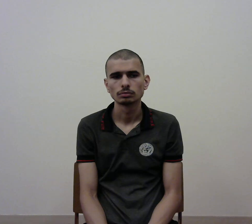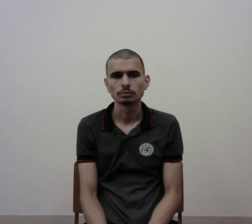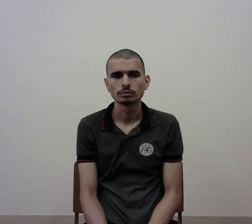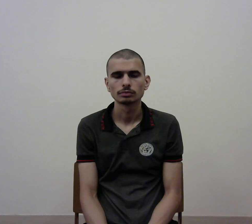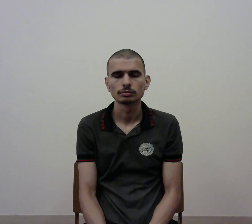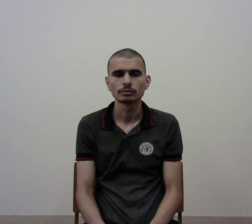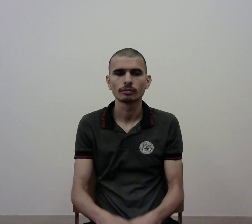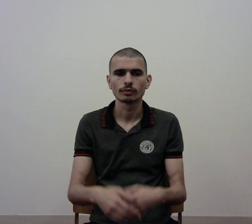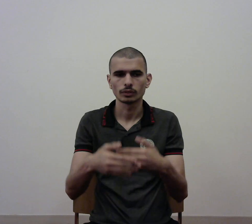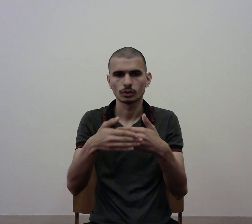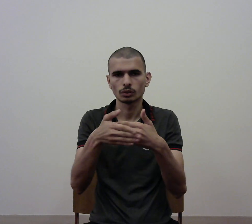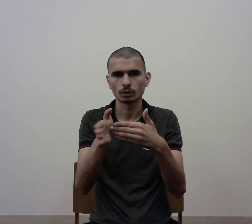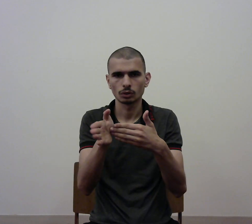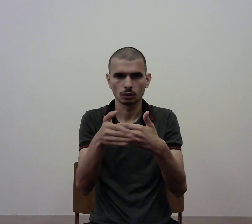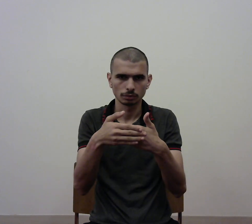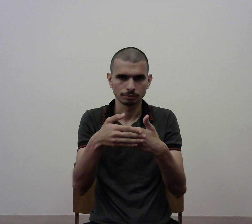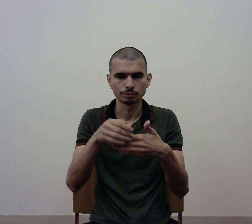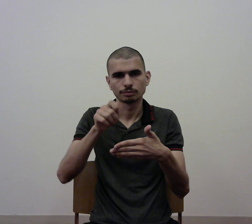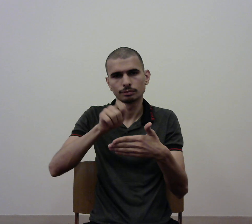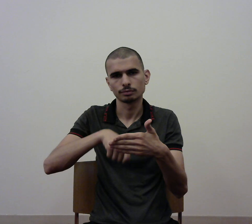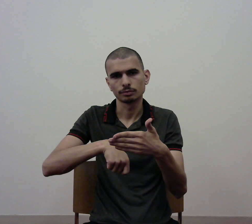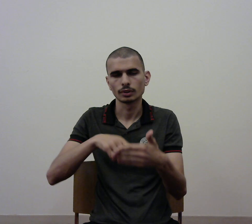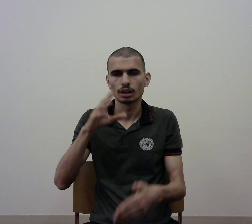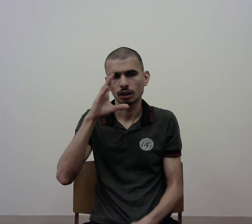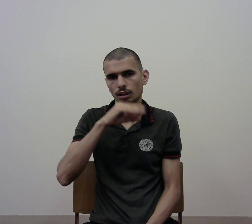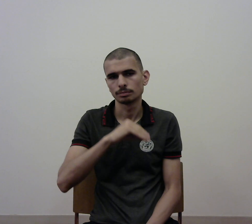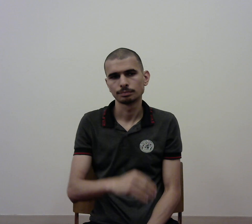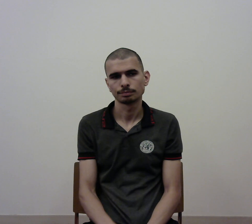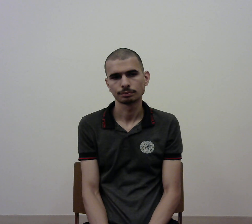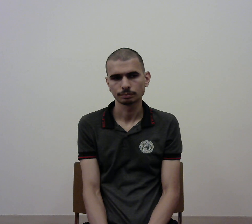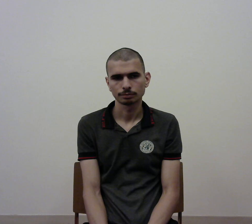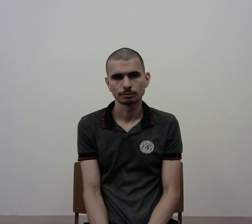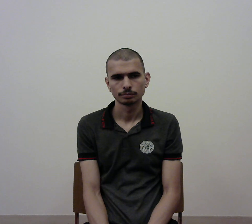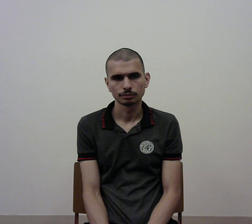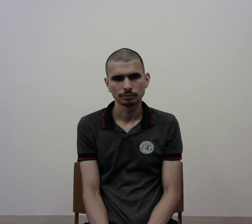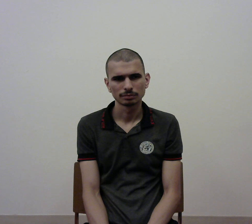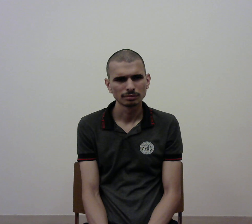Qapını bağlaya bilərsinizmi?